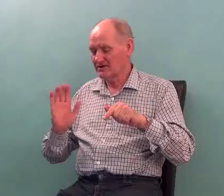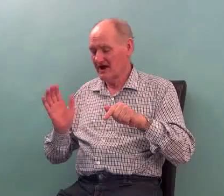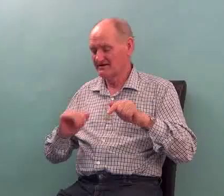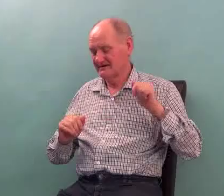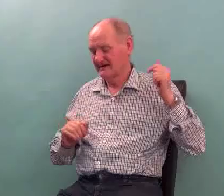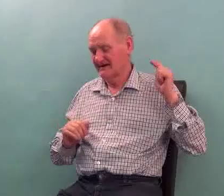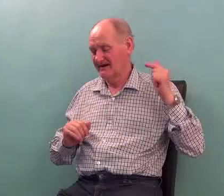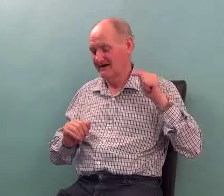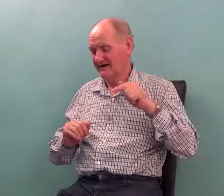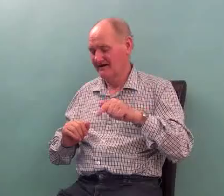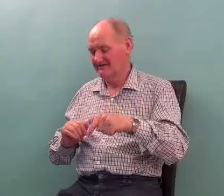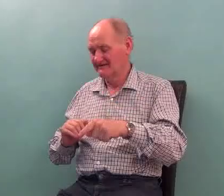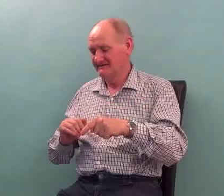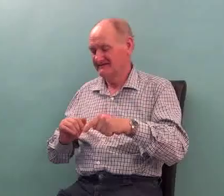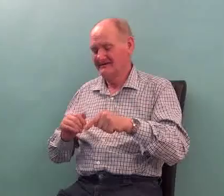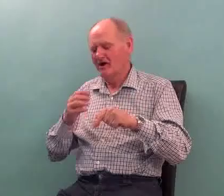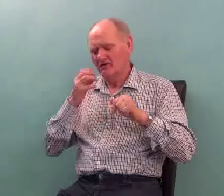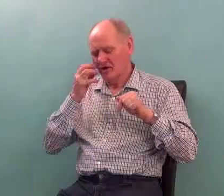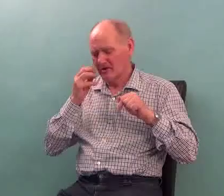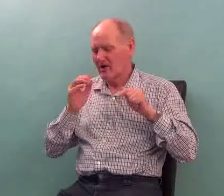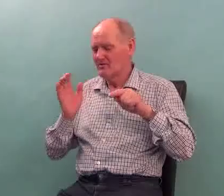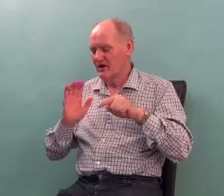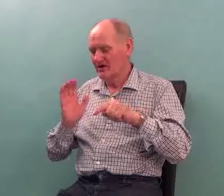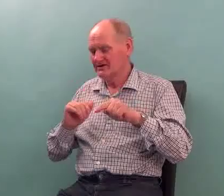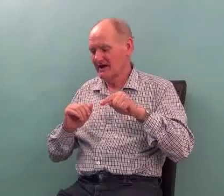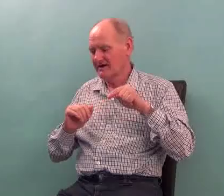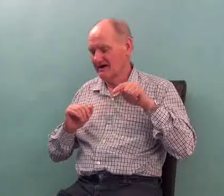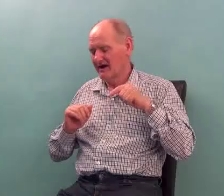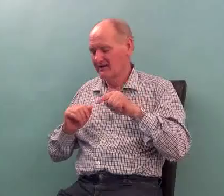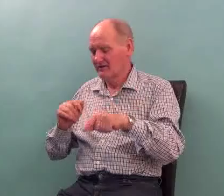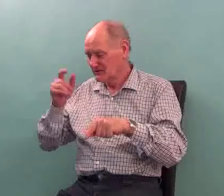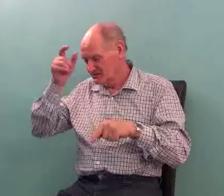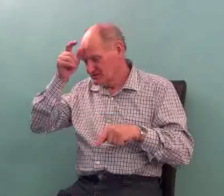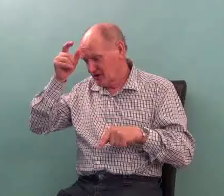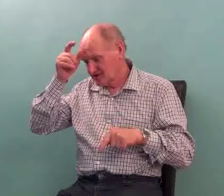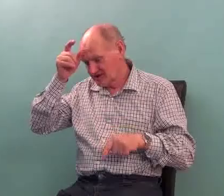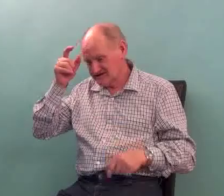Nie... do Rumunii, Bułgarii, Turcji.